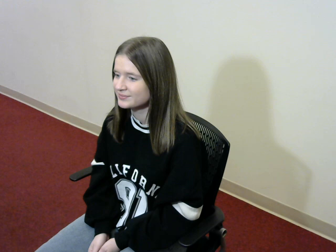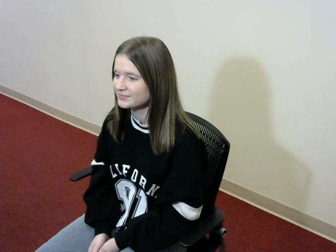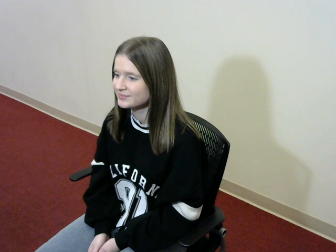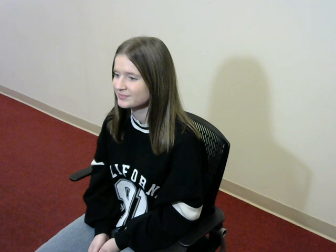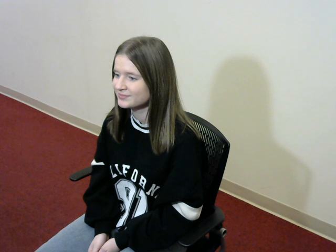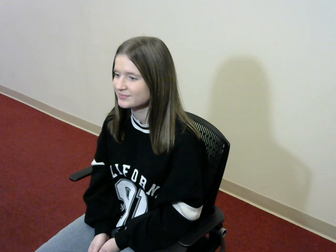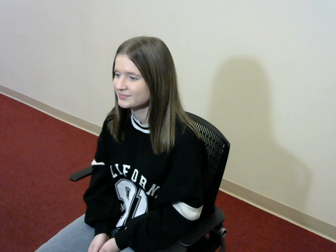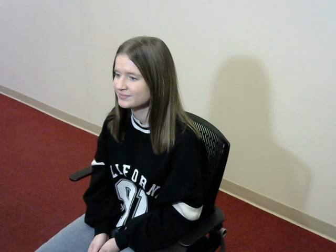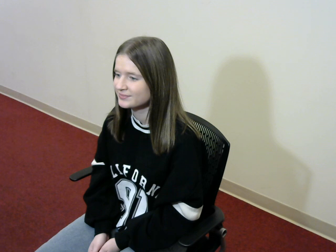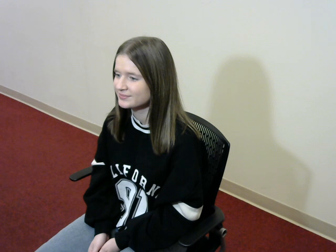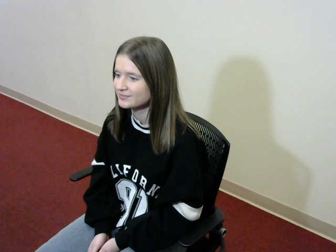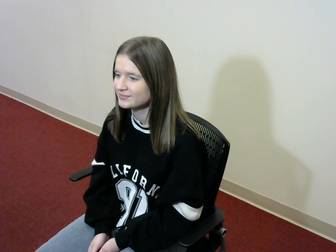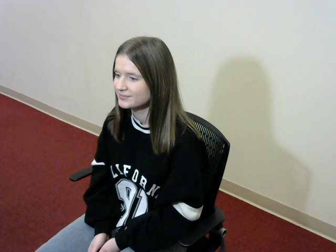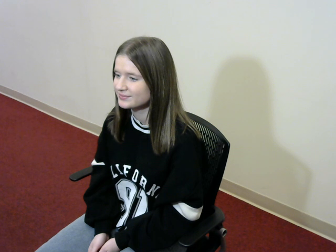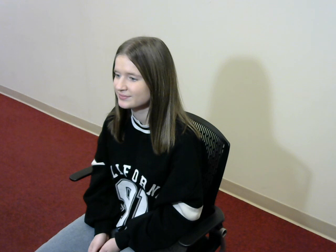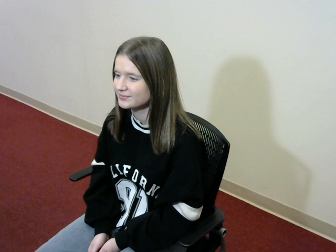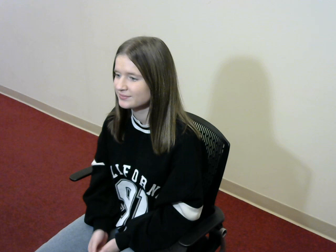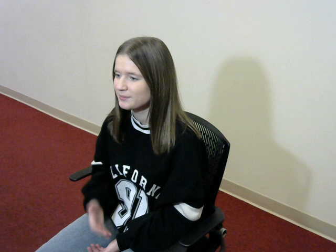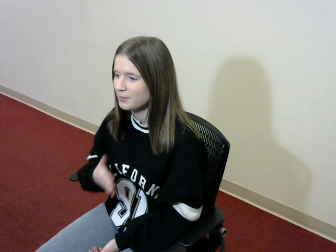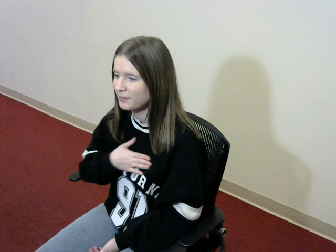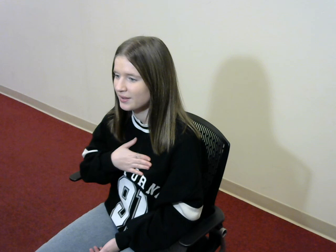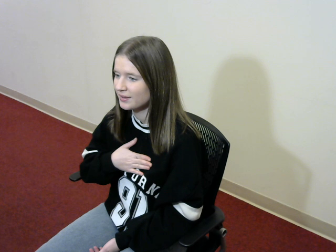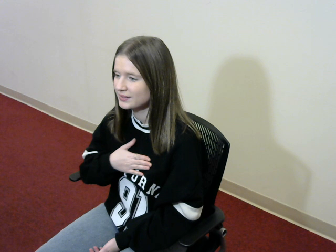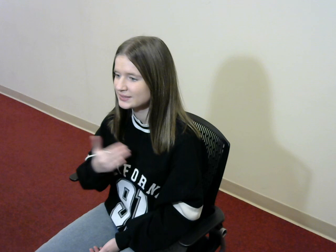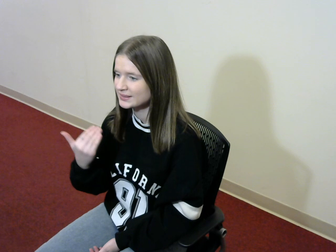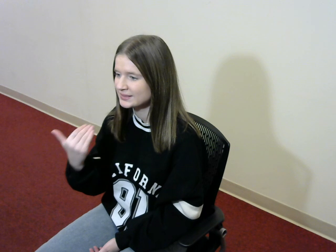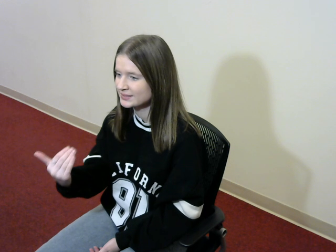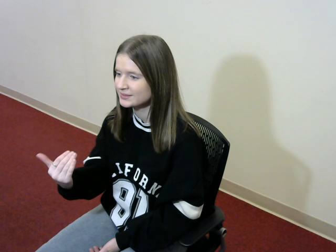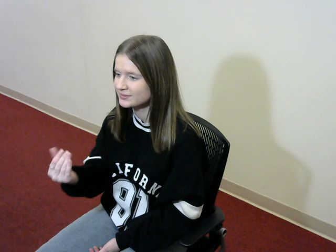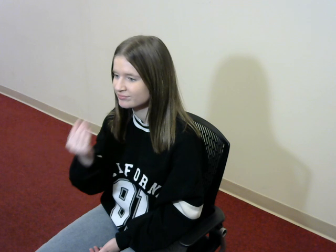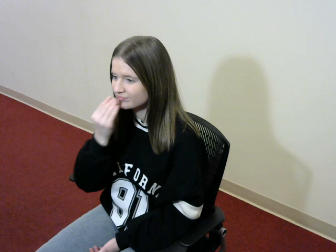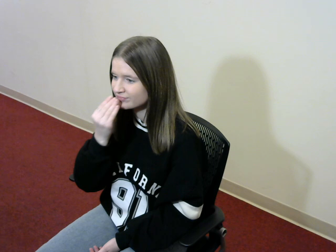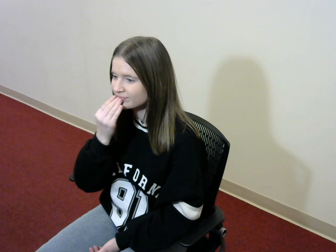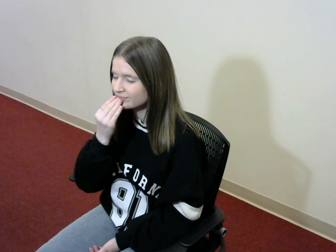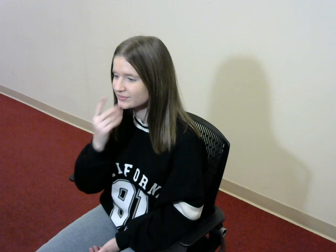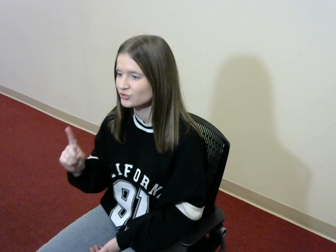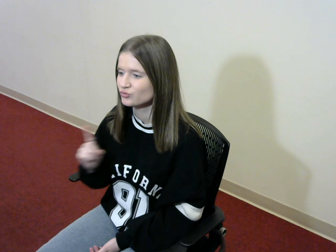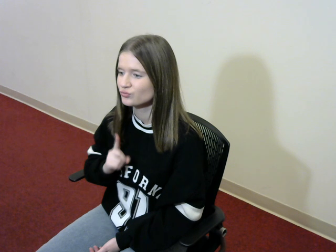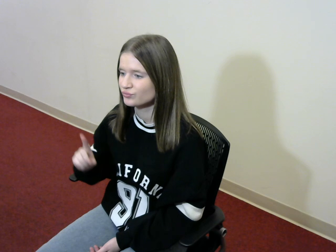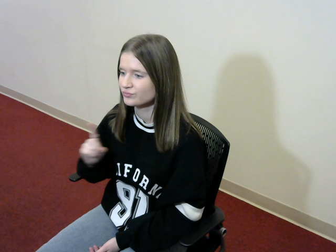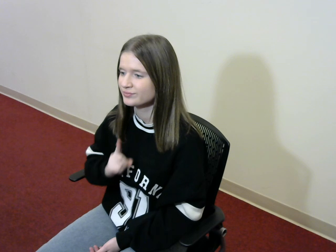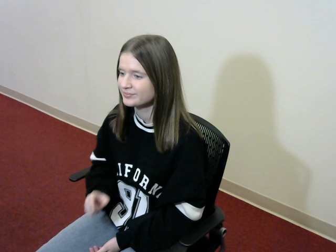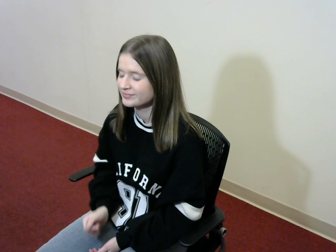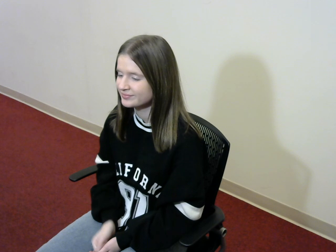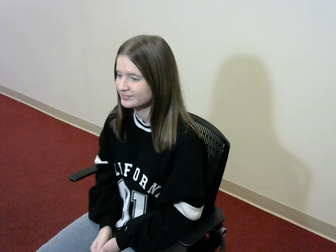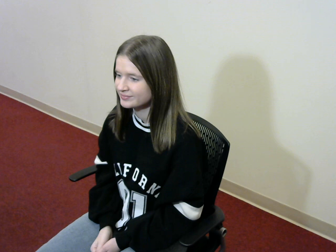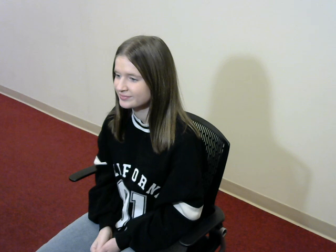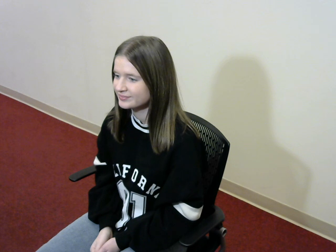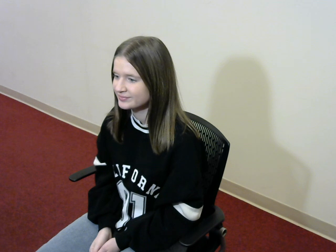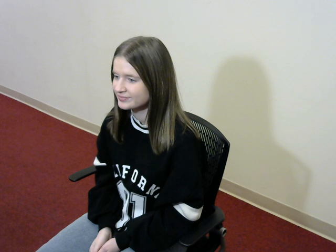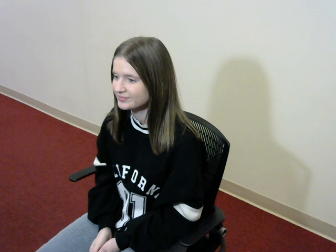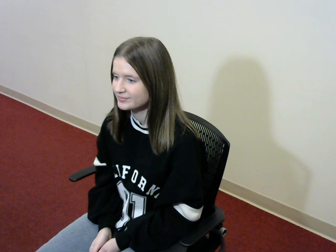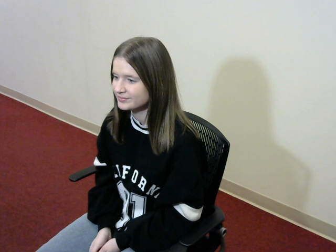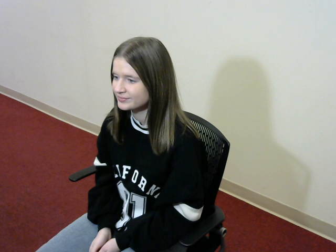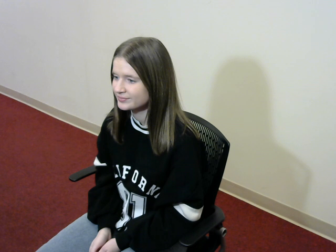Mən sizi naharda gözləyəcəm